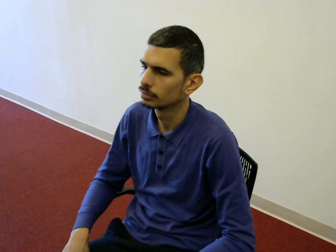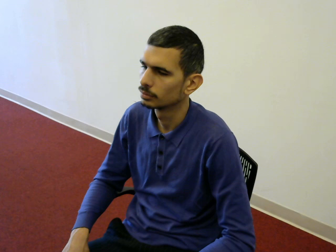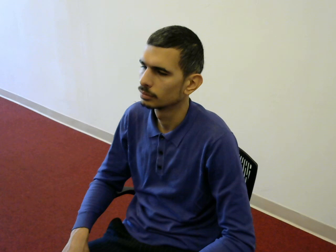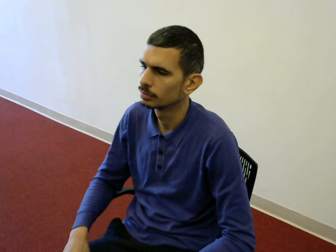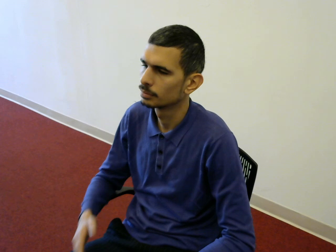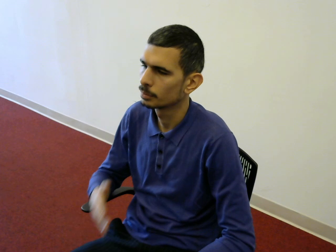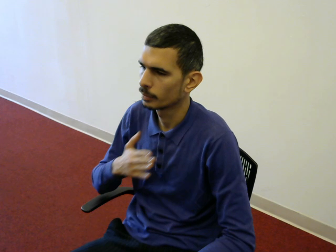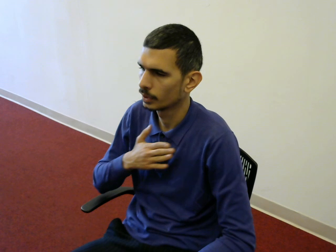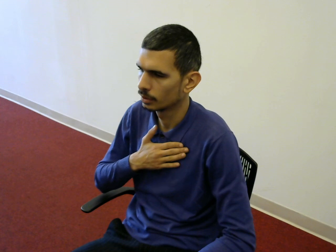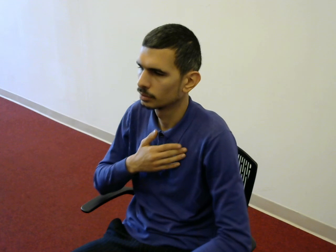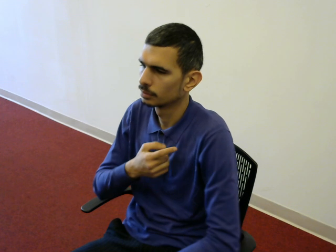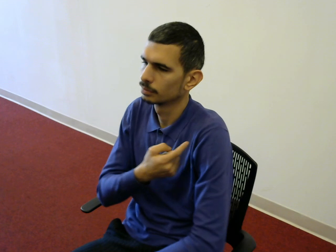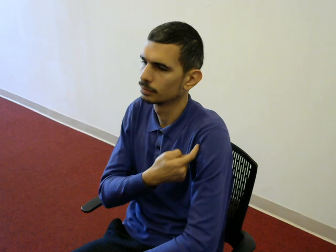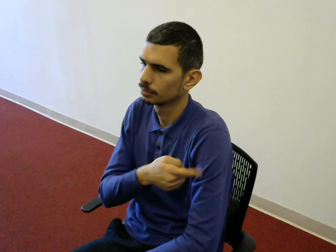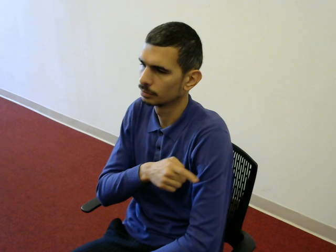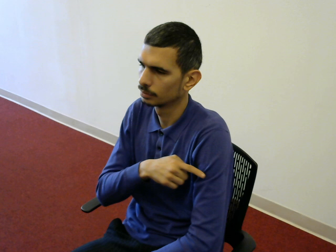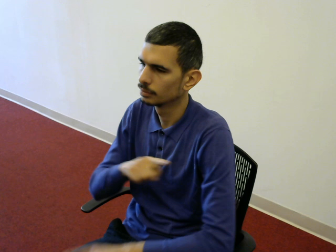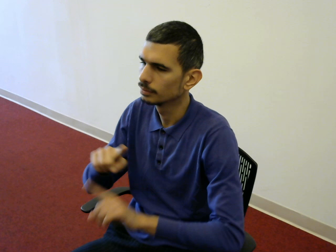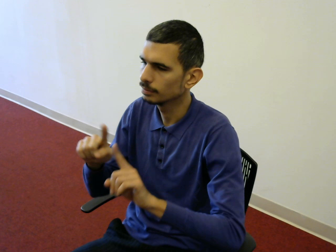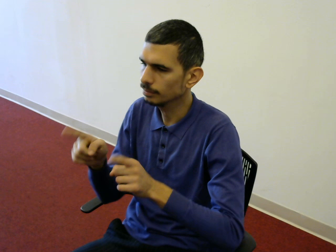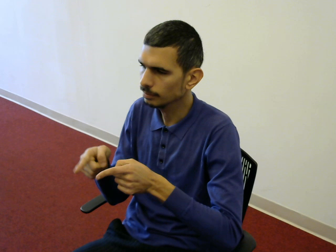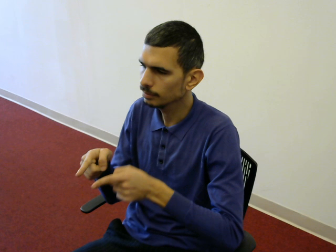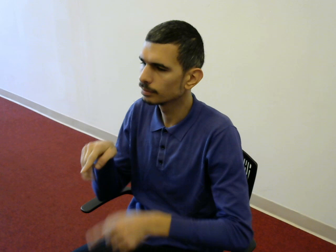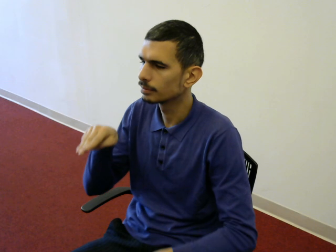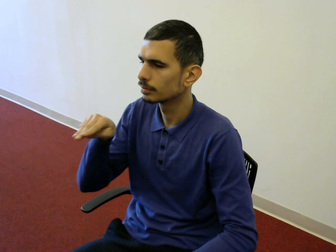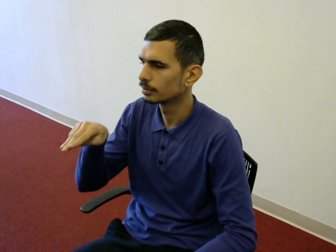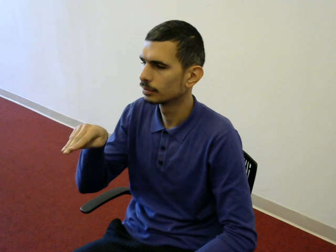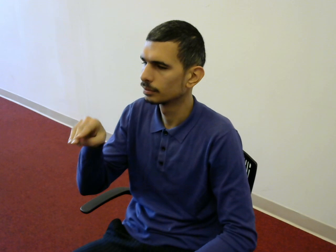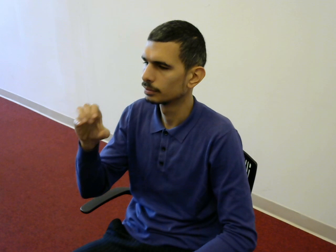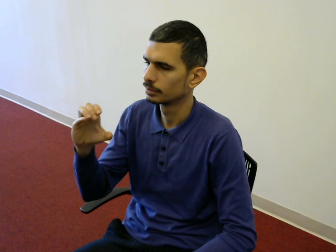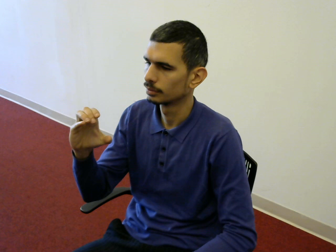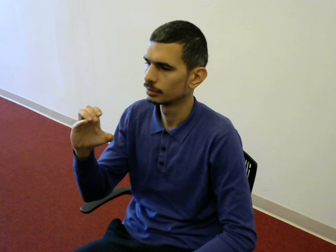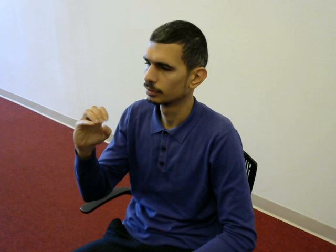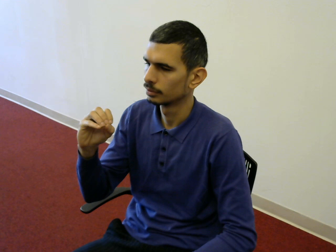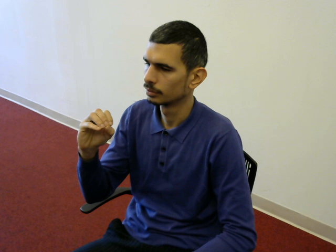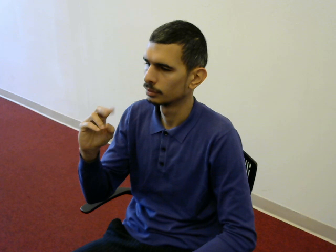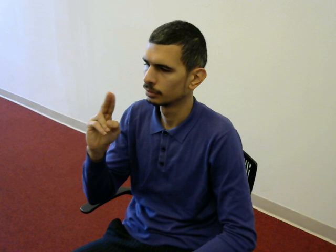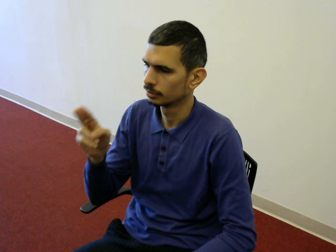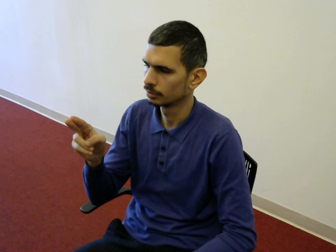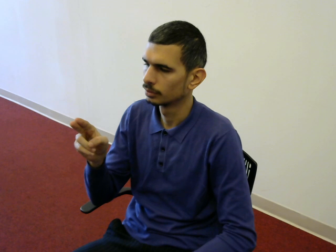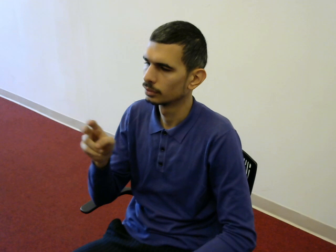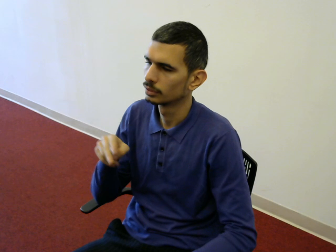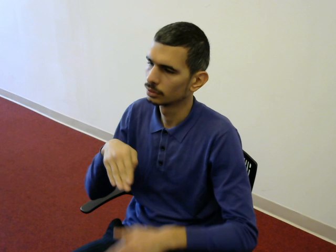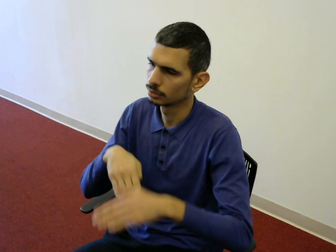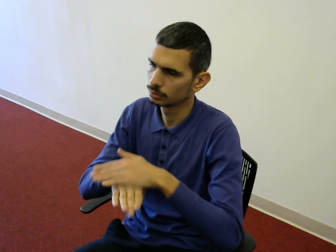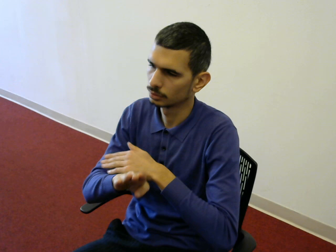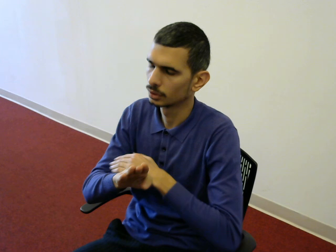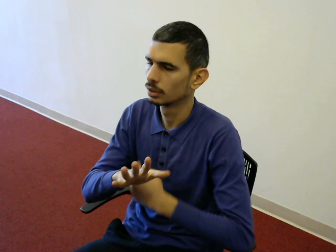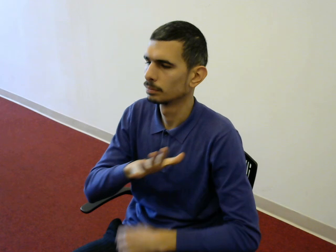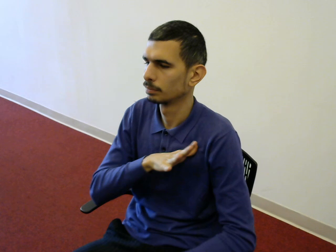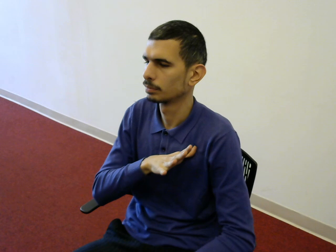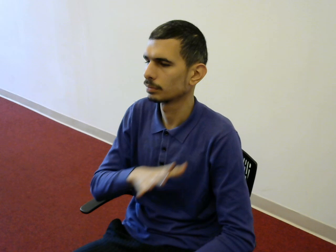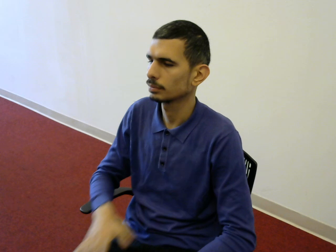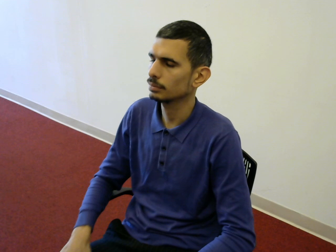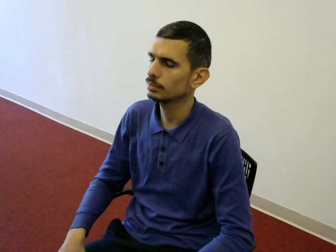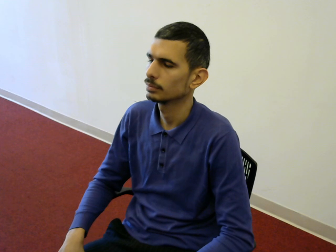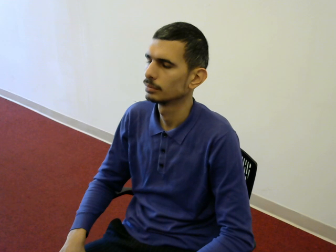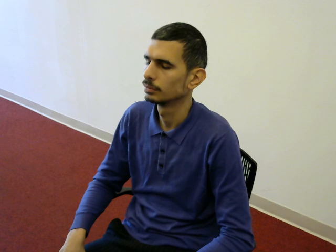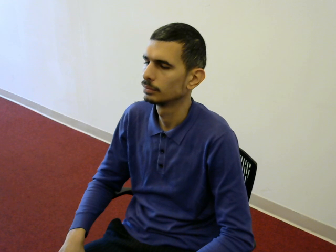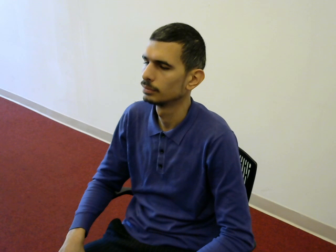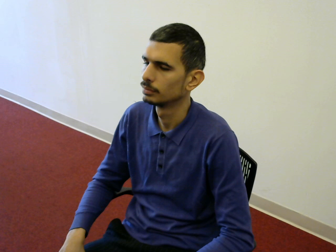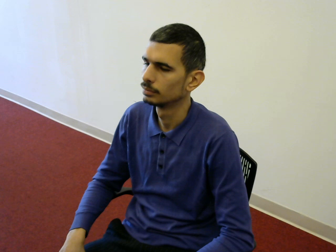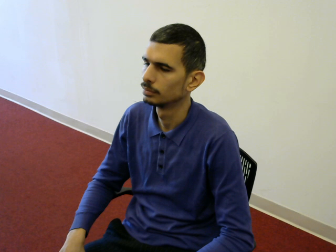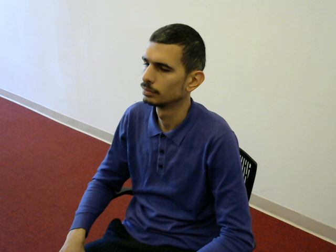Mən poliklinikaya (TSEK-ə) getmişəm